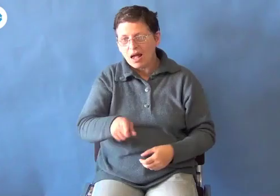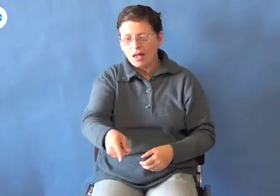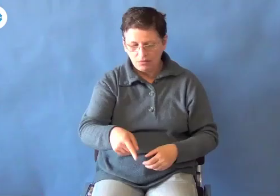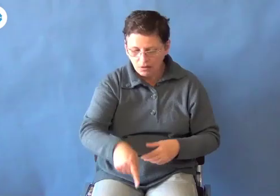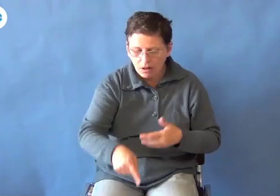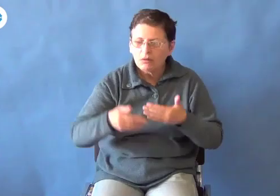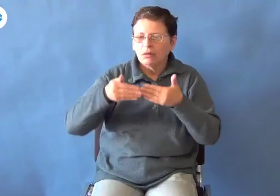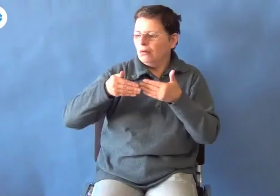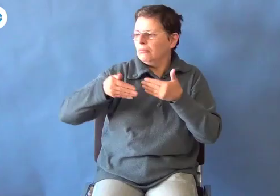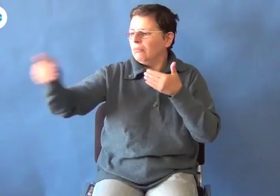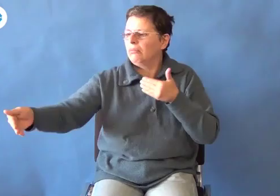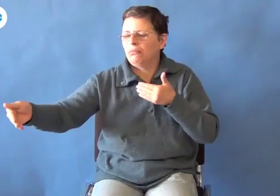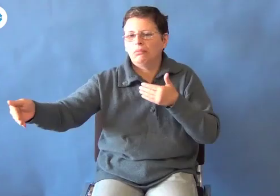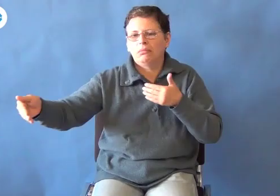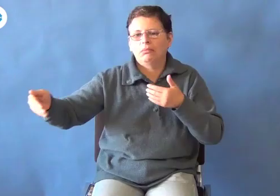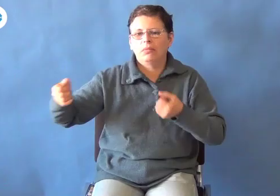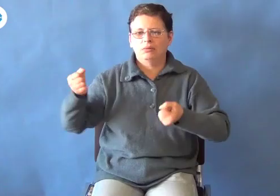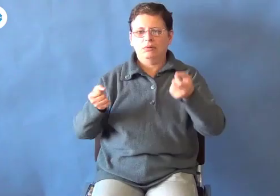To jest dalej.